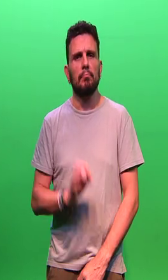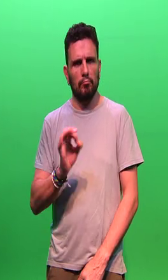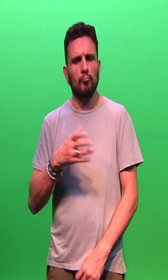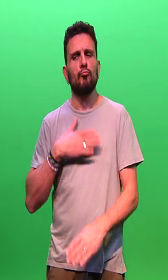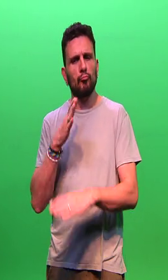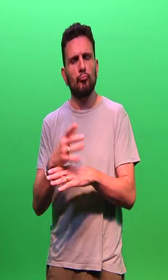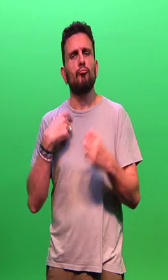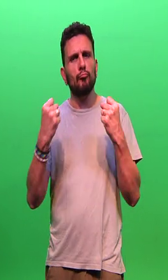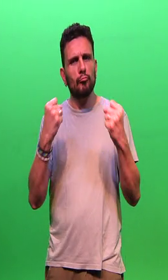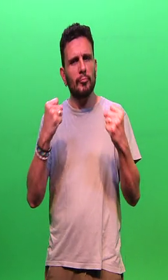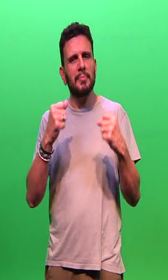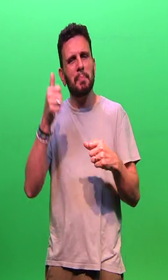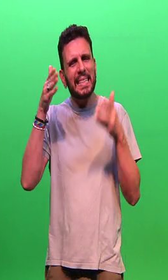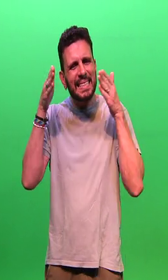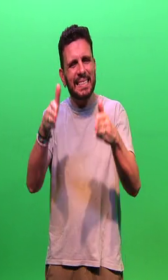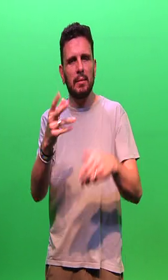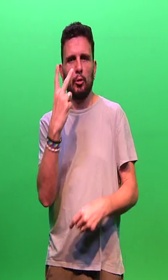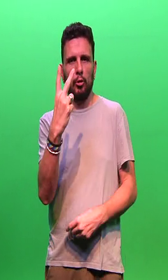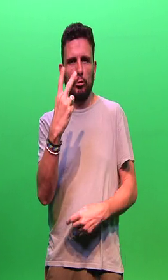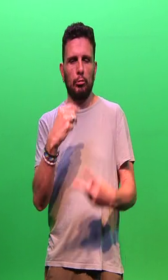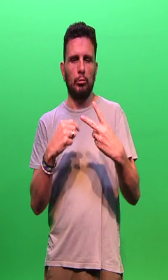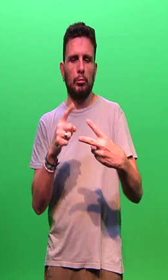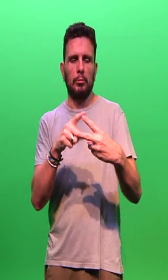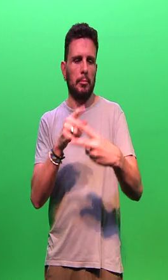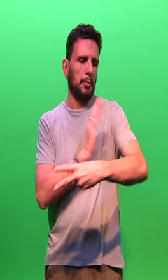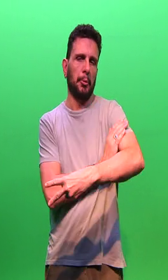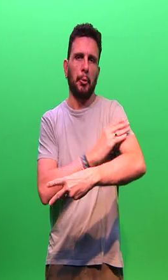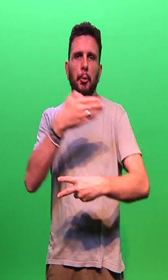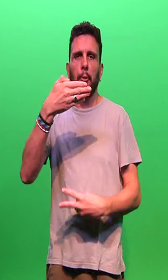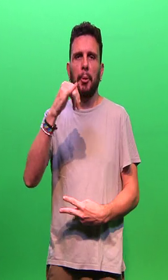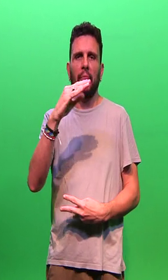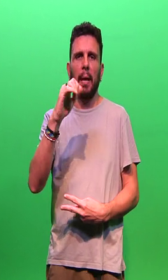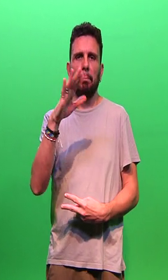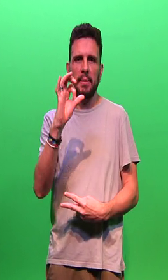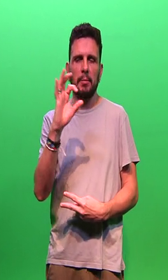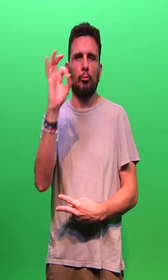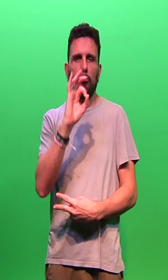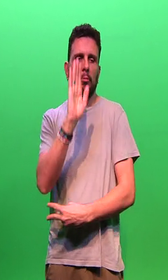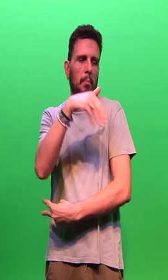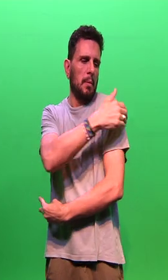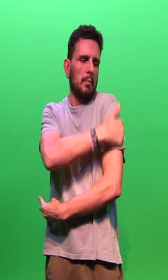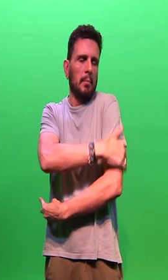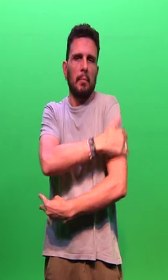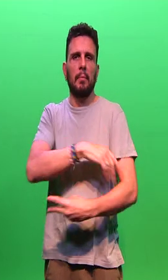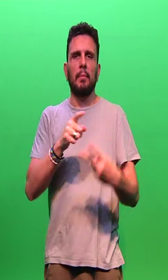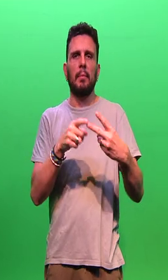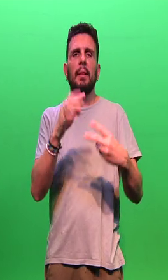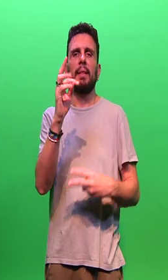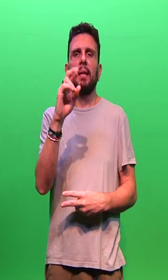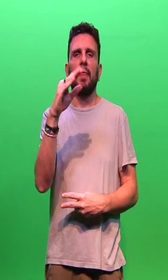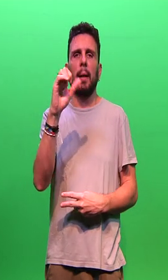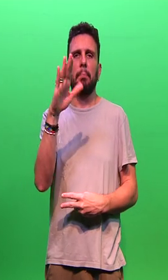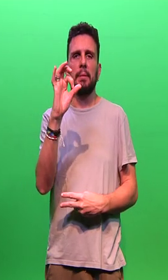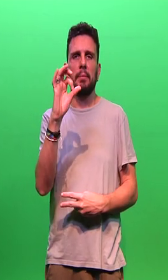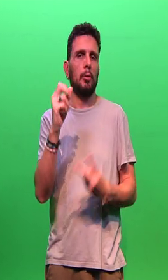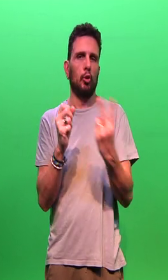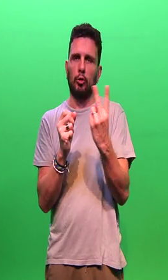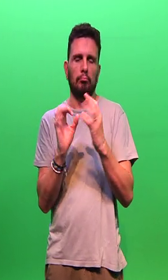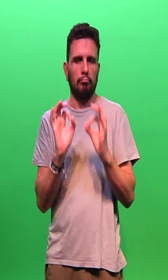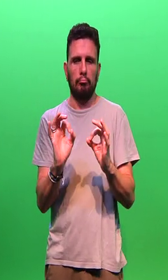Sí, vaig al gimnàs, treballo més dues parts, el bíceps i el tríceps, les dues parts.